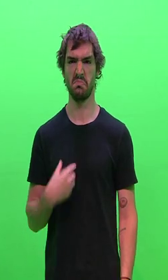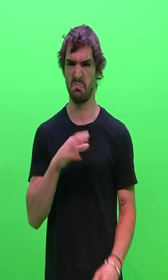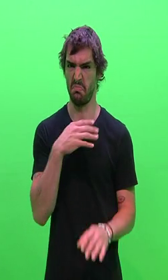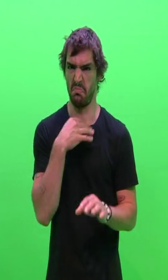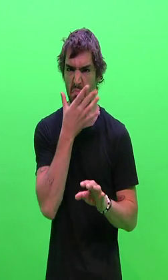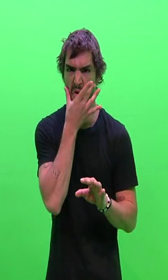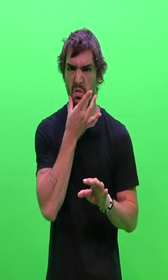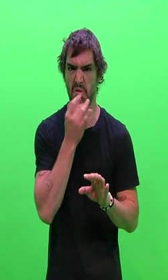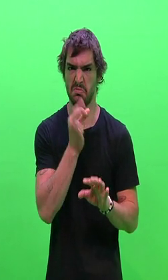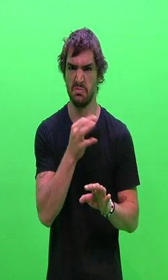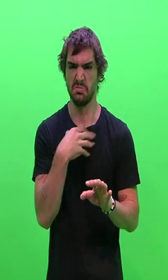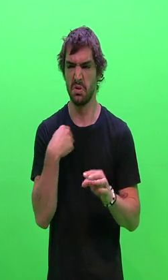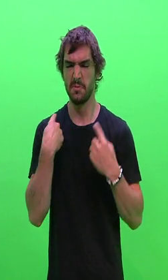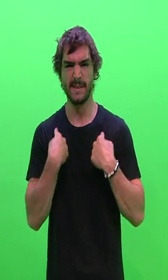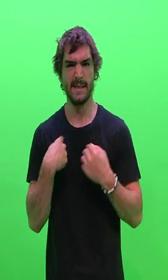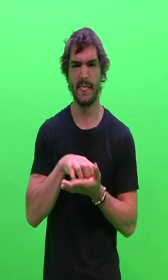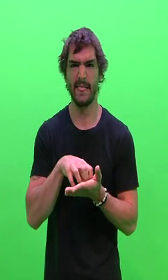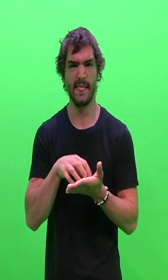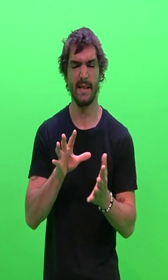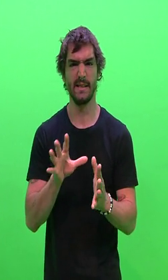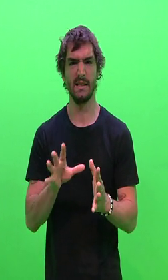Em sembla que sí, però tinc dubtes.